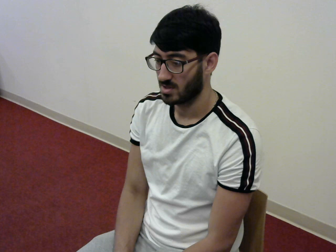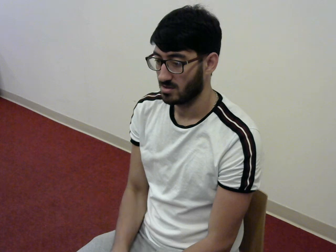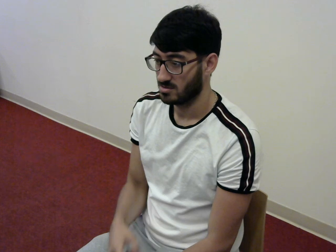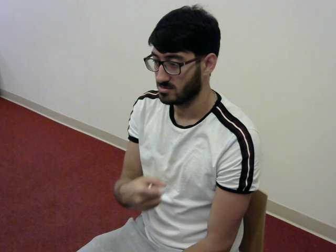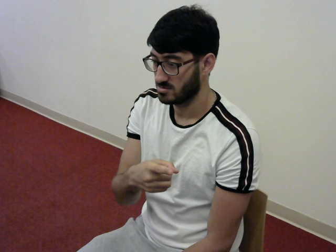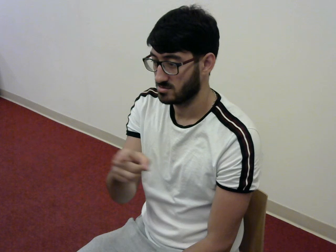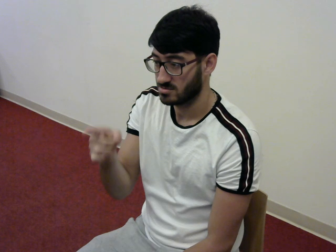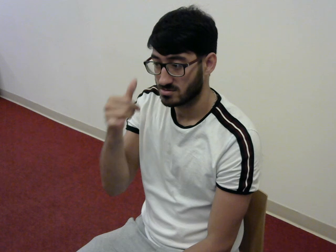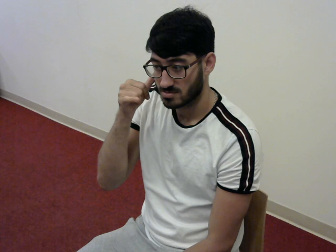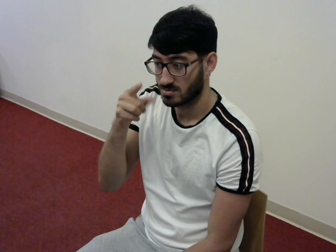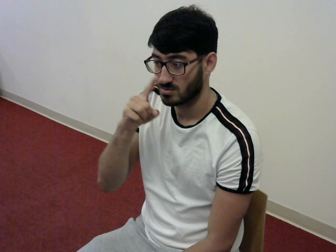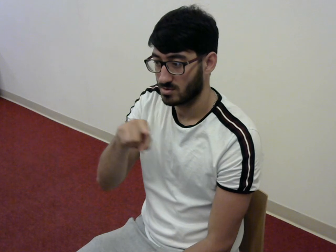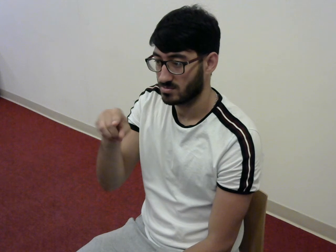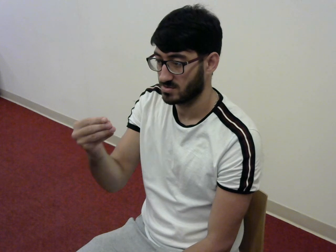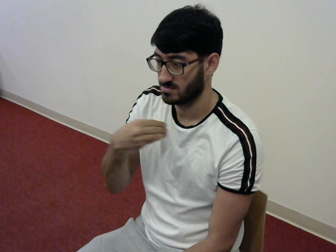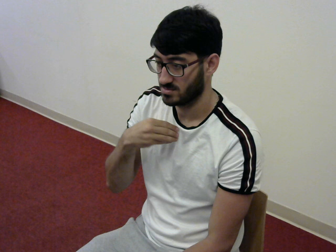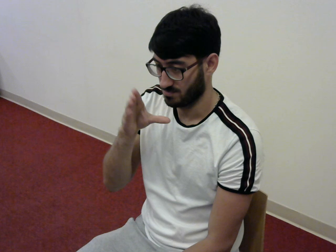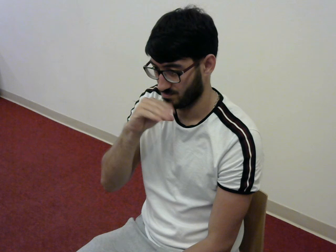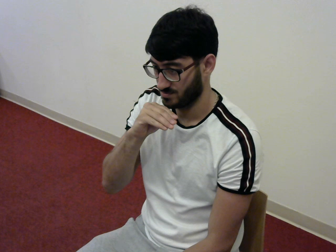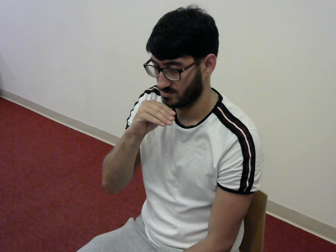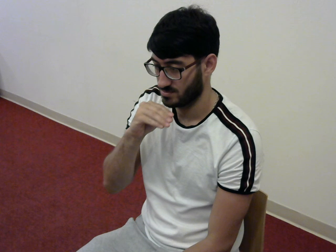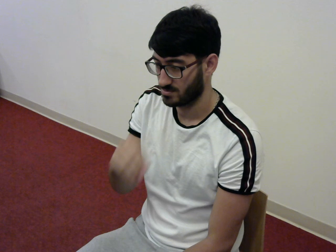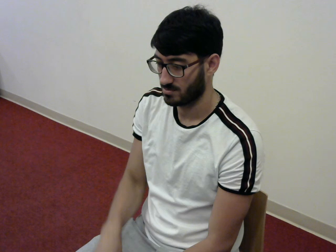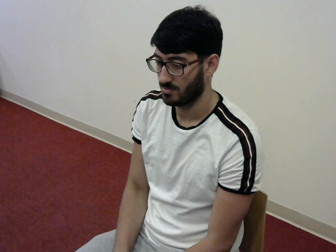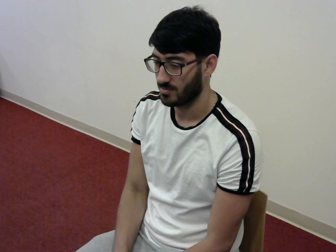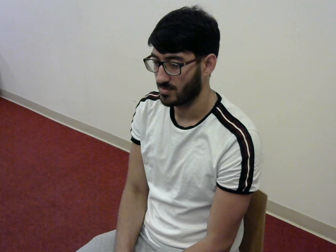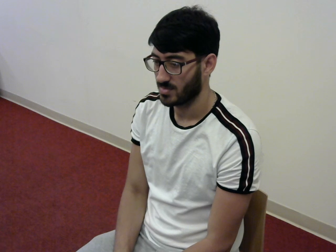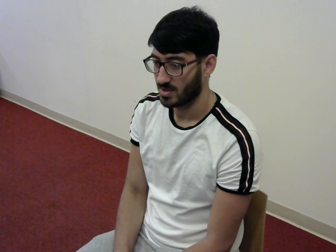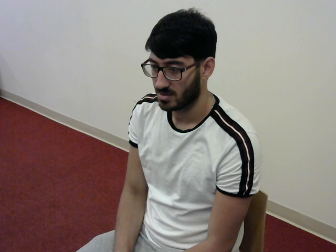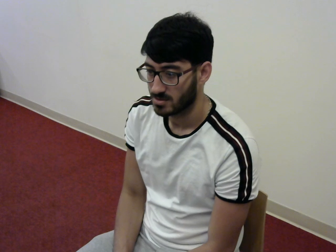Siz telefon nömrənizi verə bilərsinizmi?